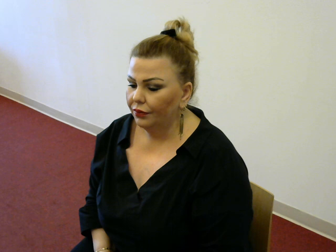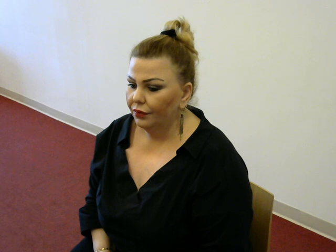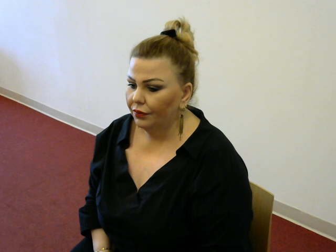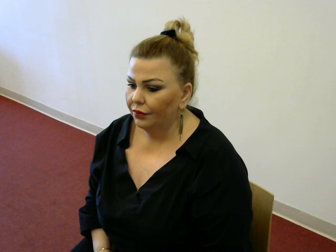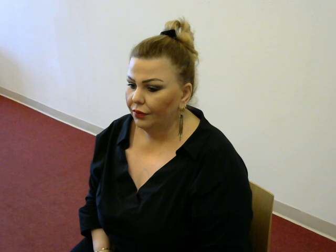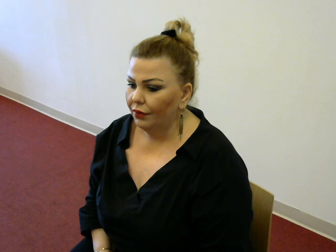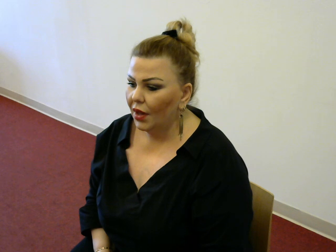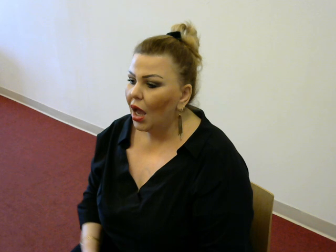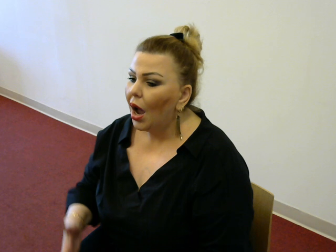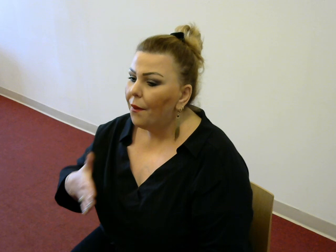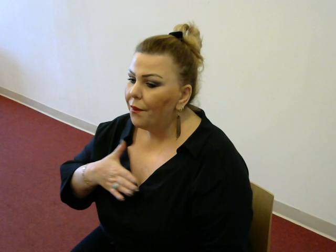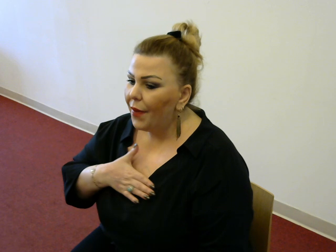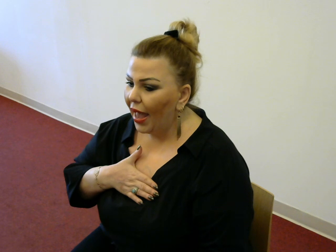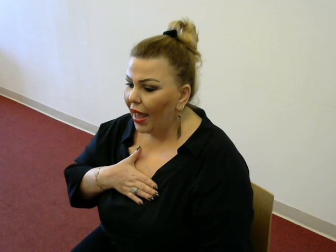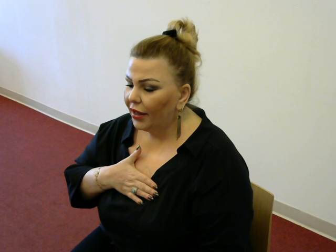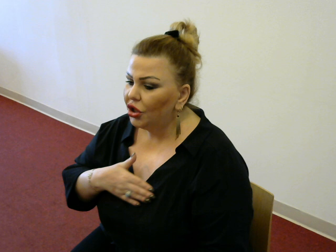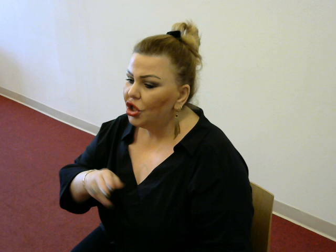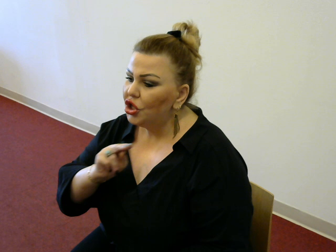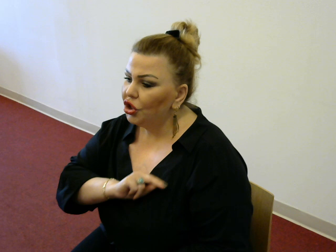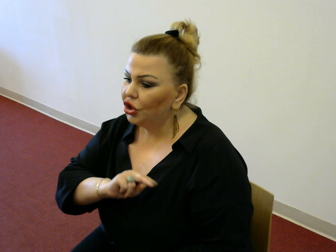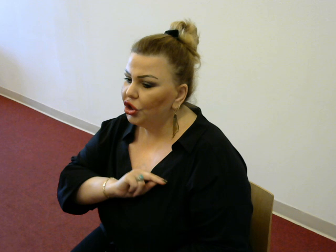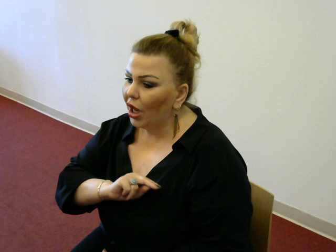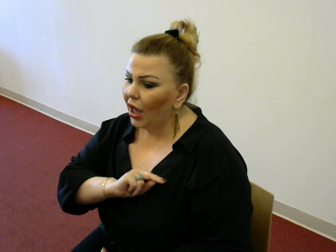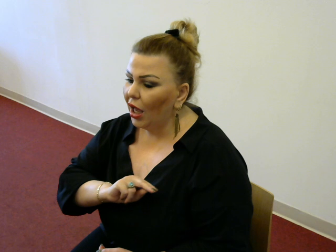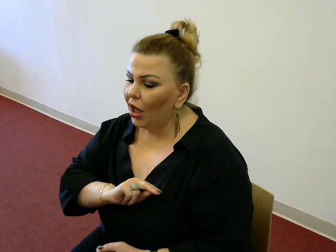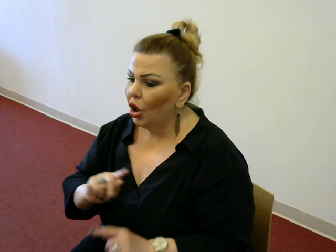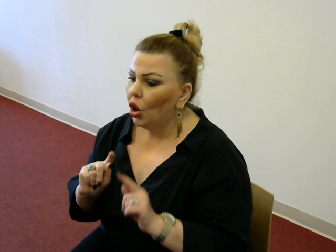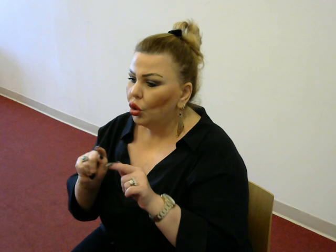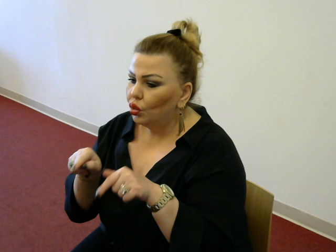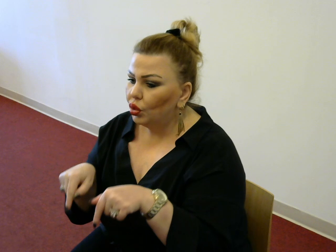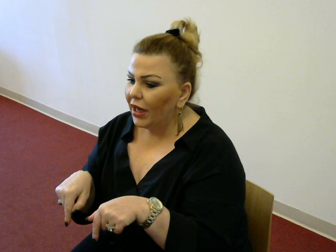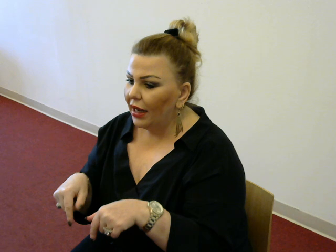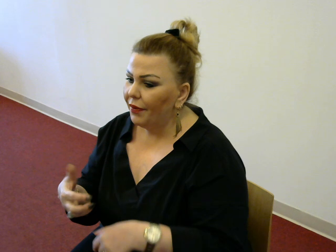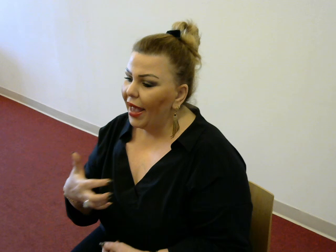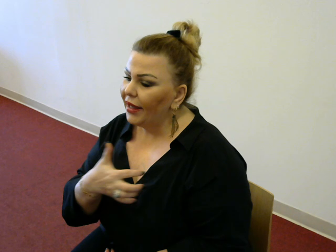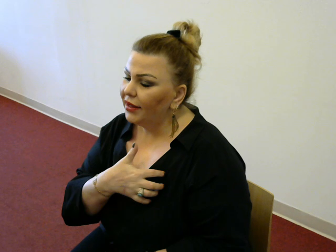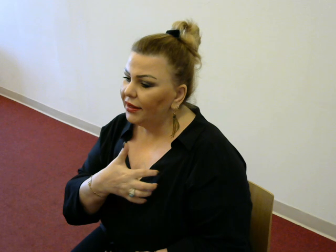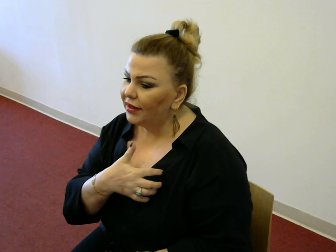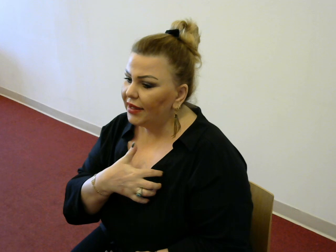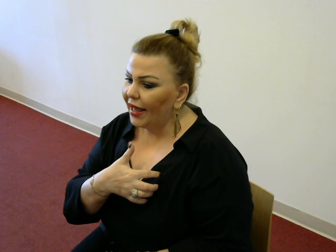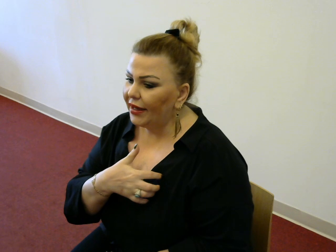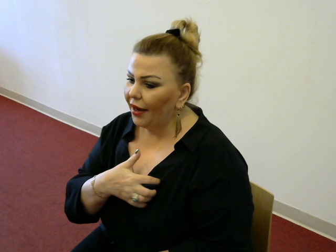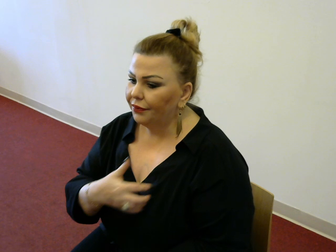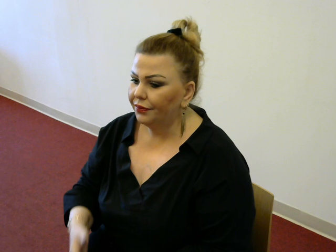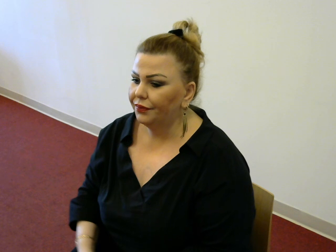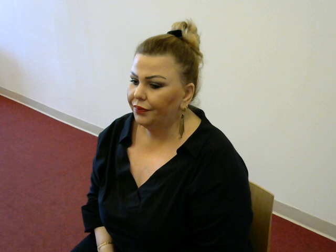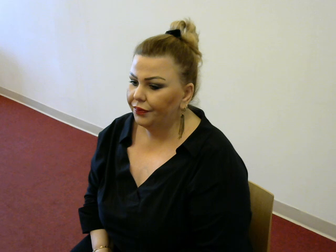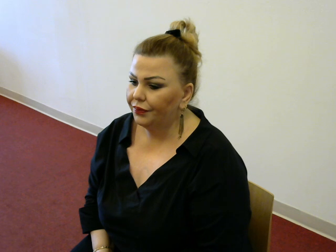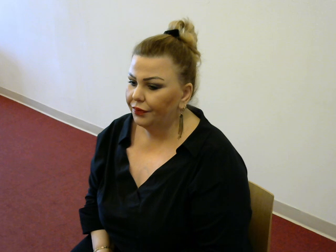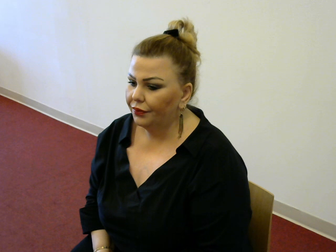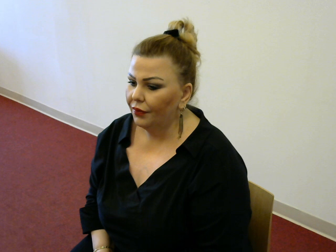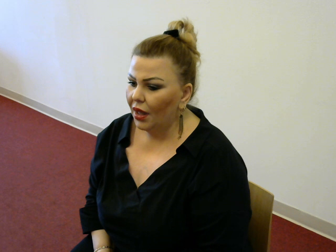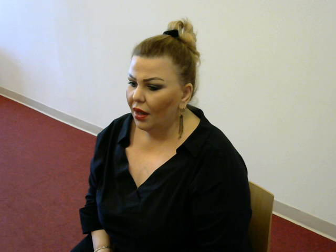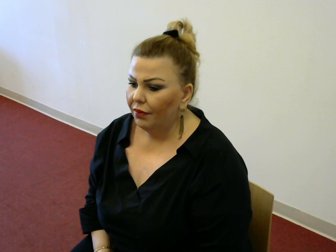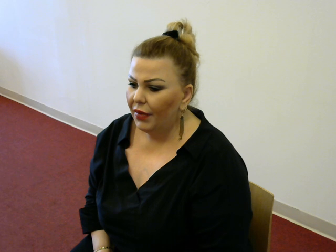Mən işə düzəlmək istəyirəm